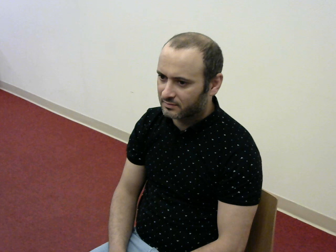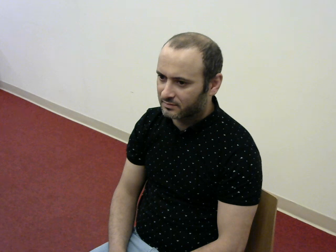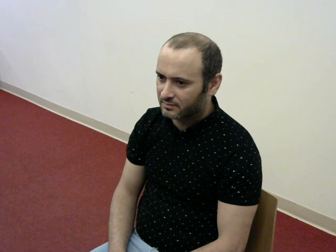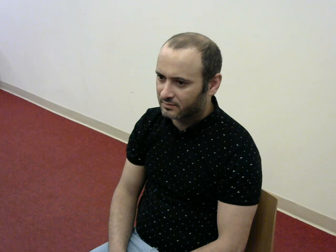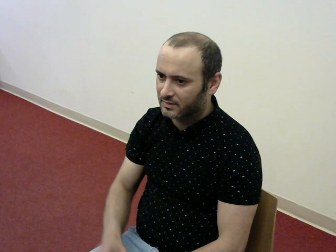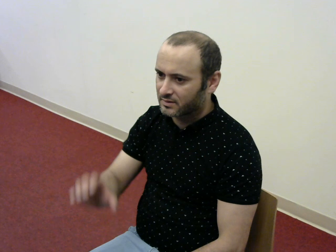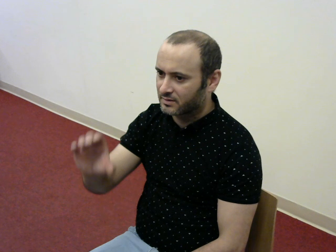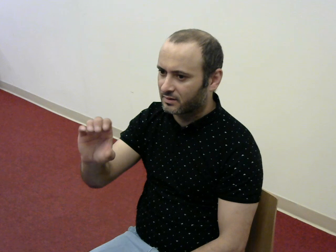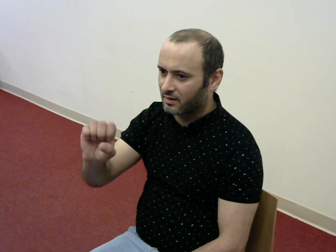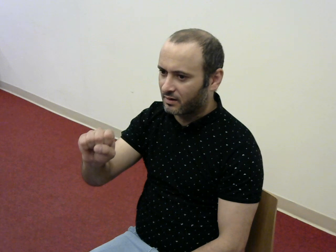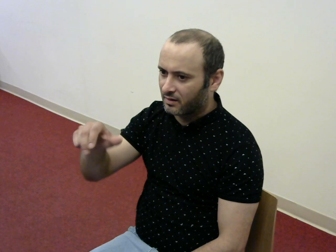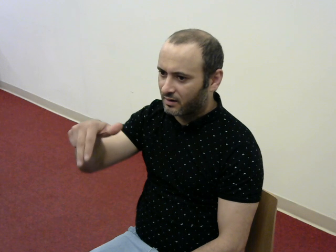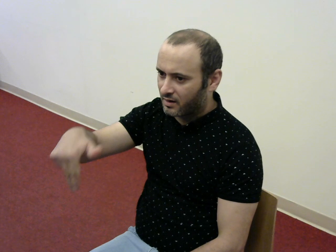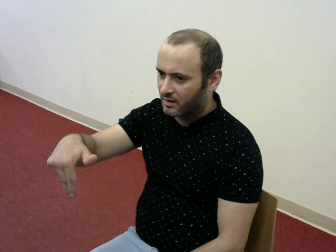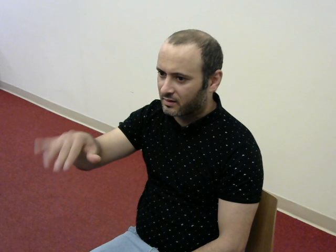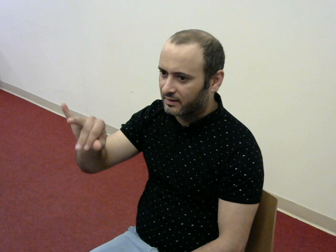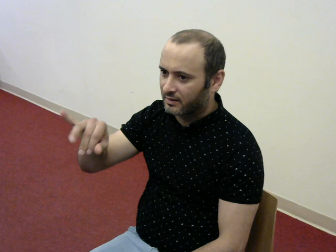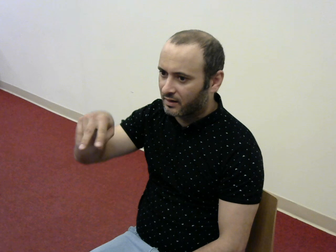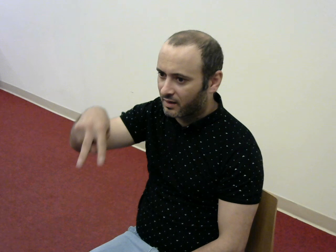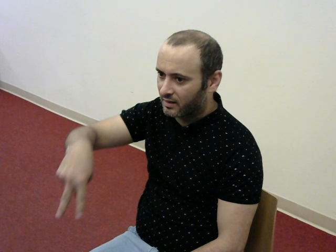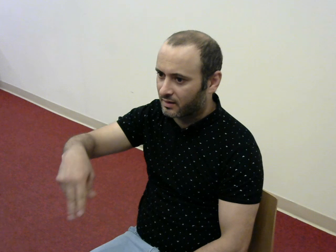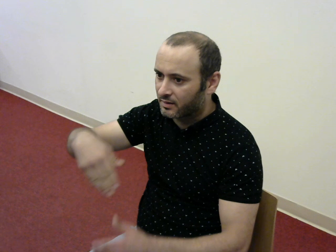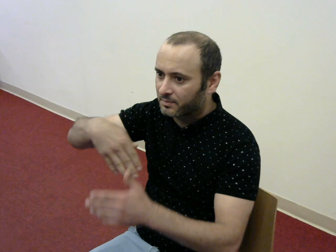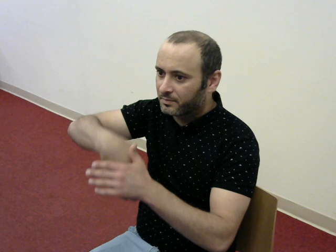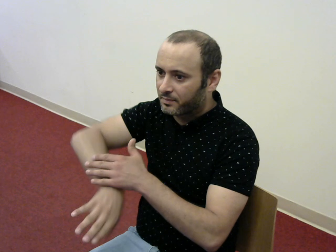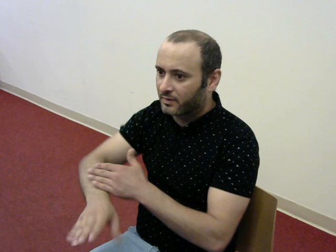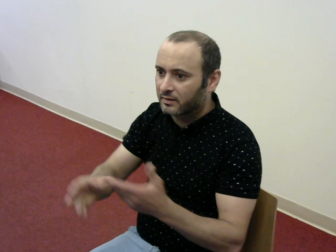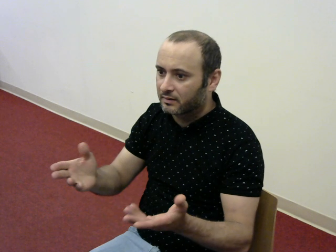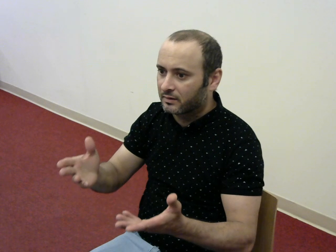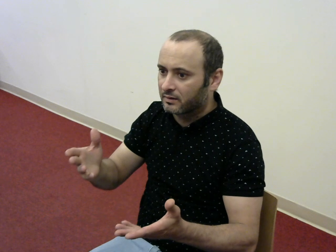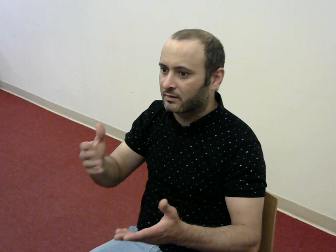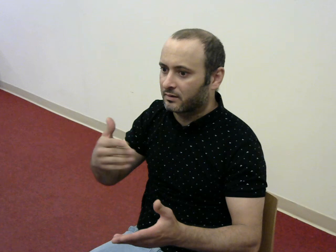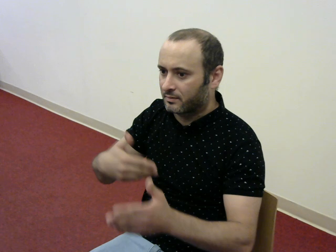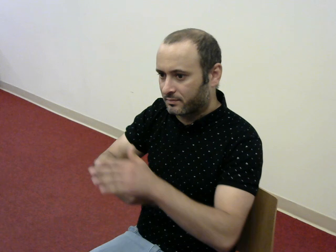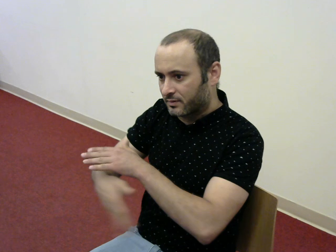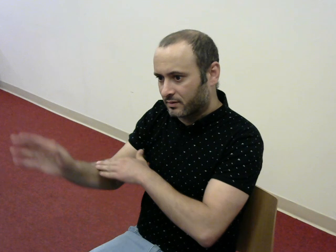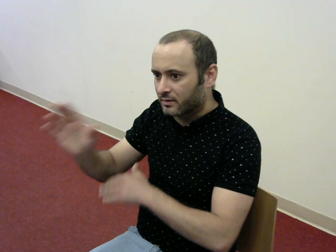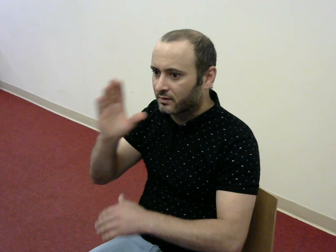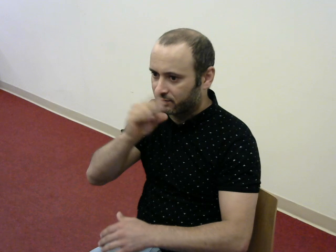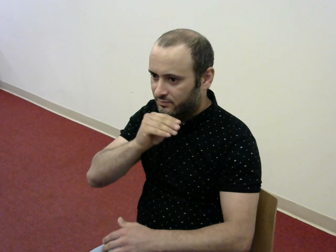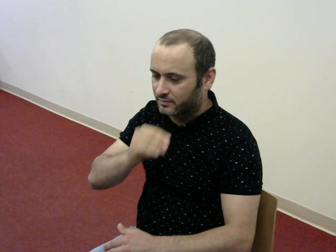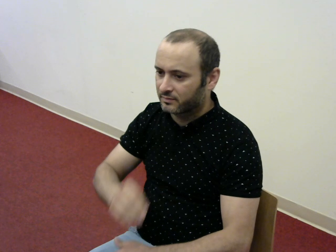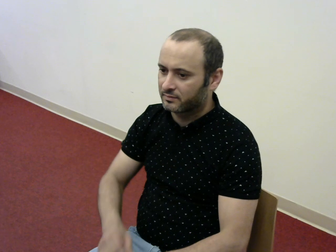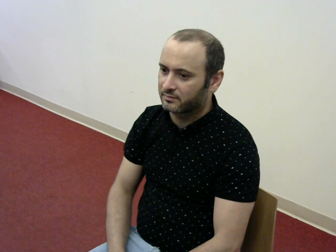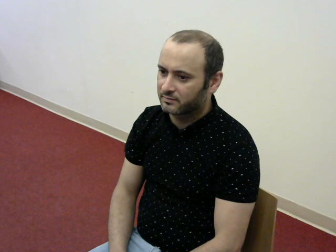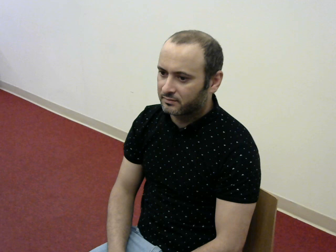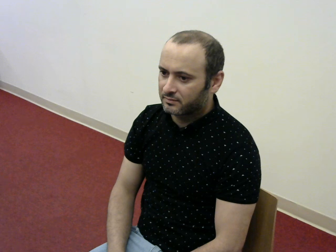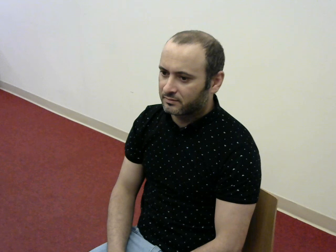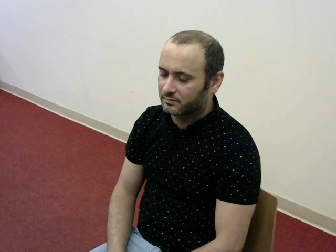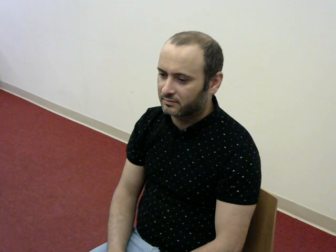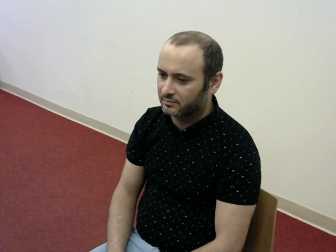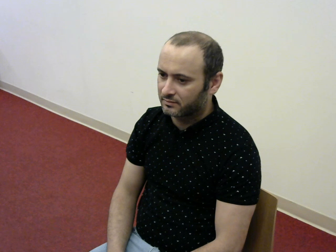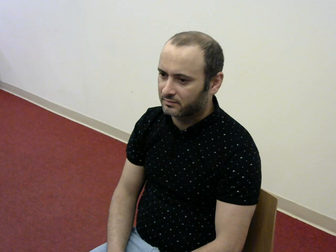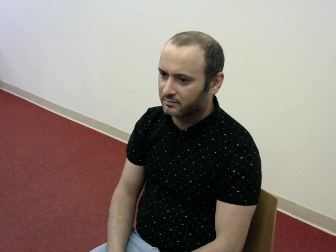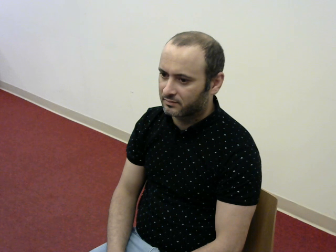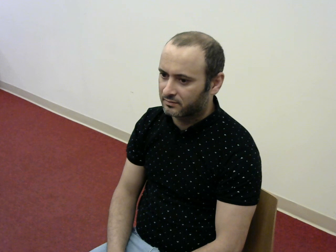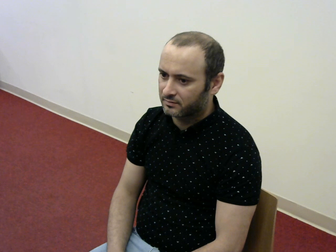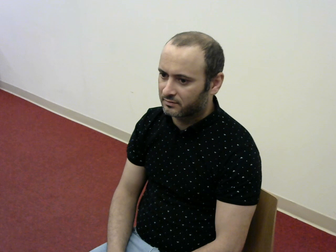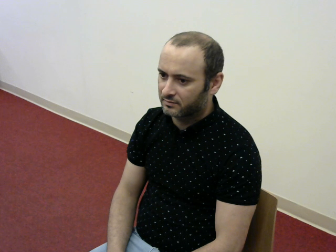Sahil metrosuna necə gedə bilərəm?